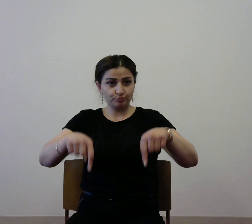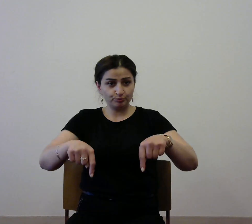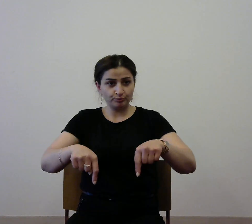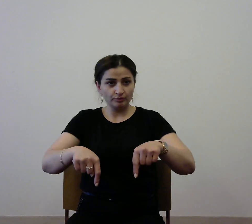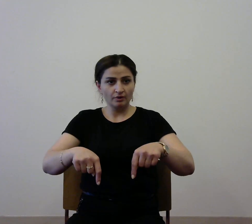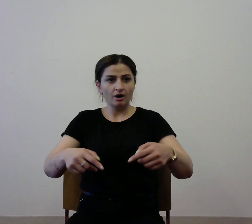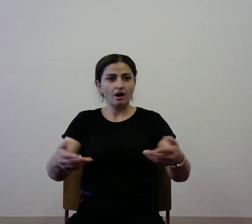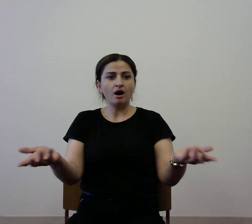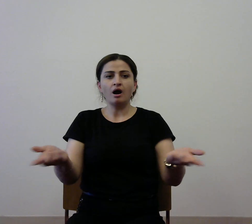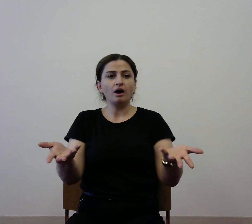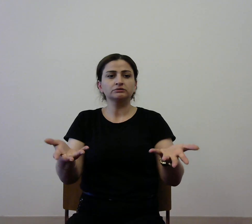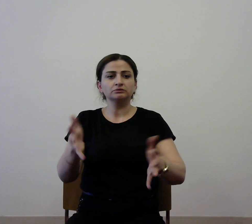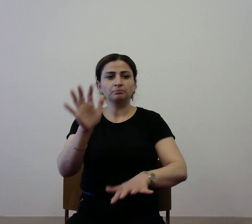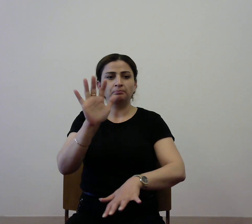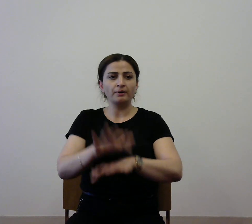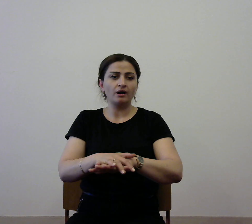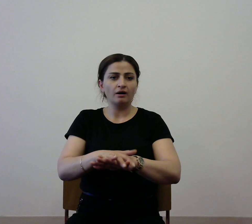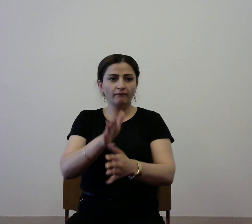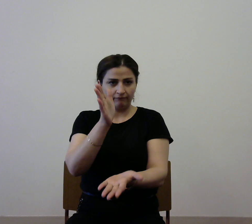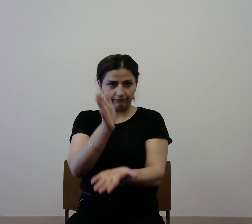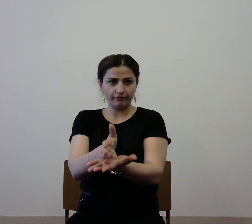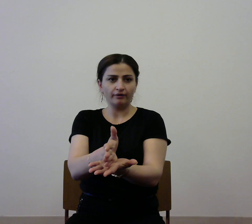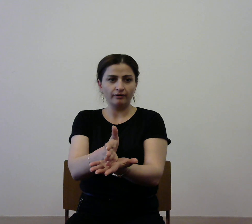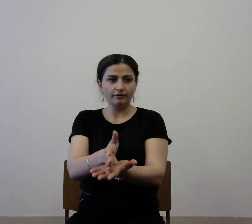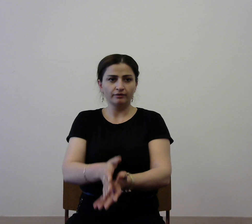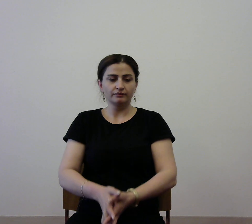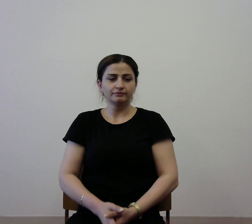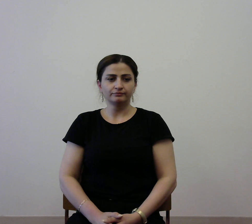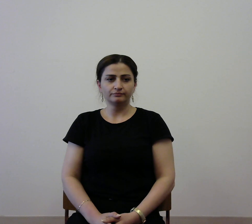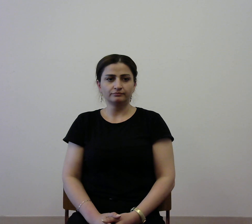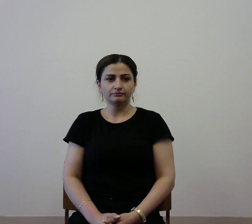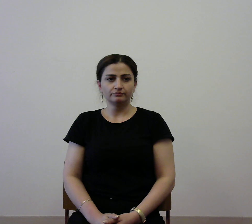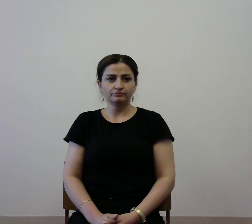Burda harda bank var?